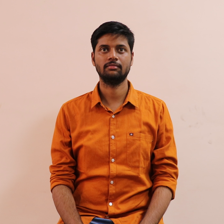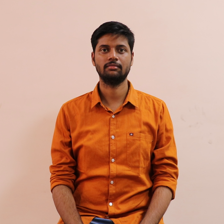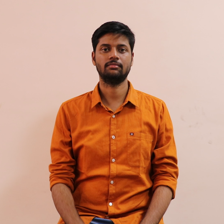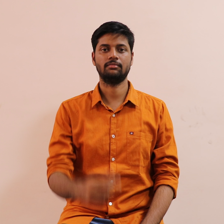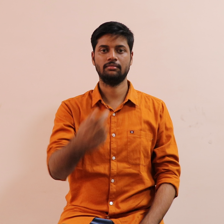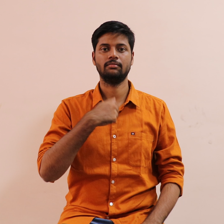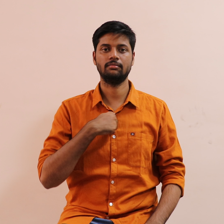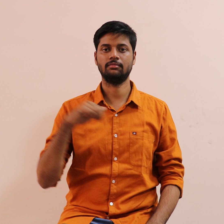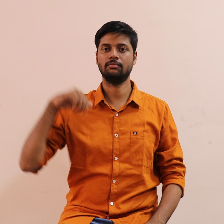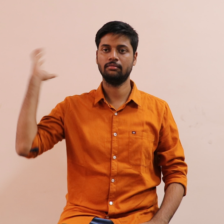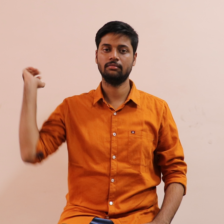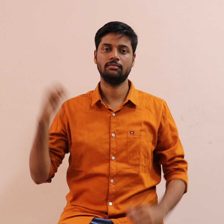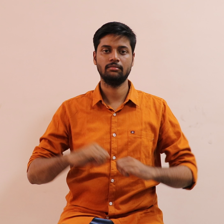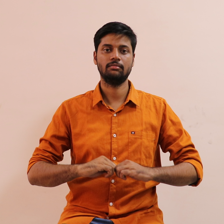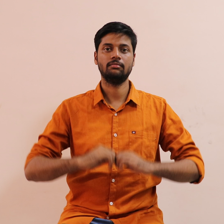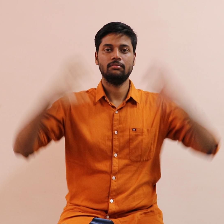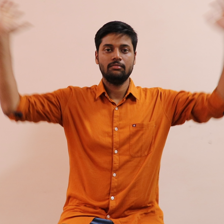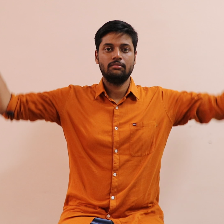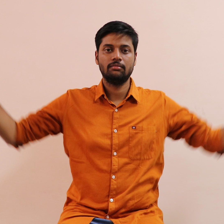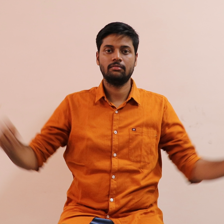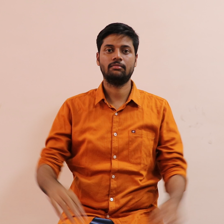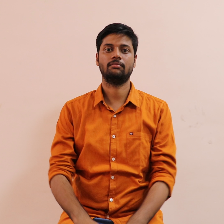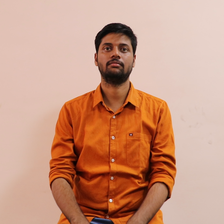i enjoyed a lot